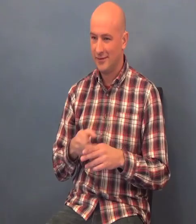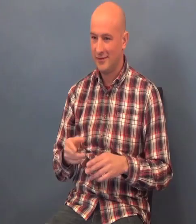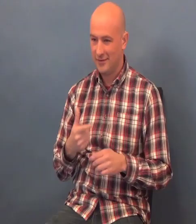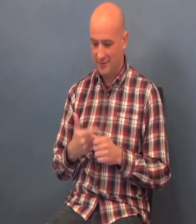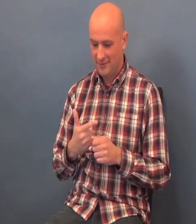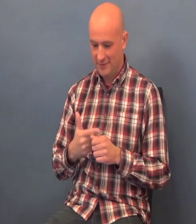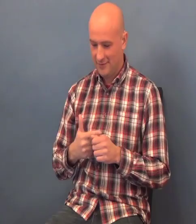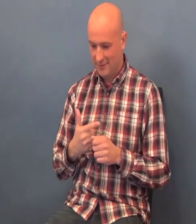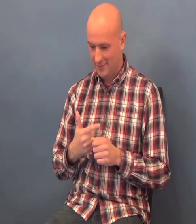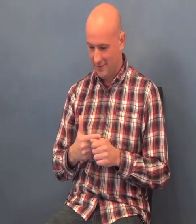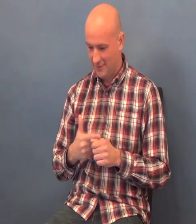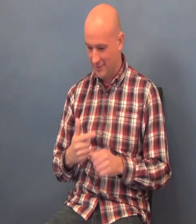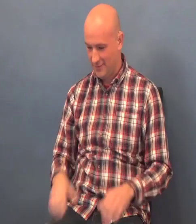Dwudziestego.